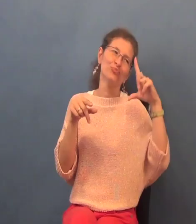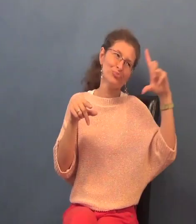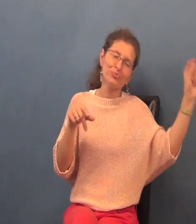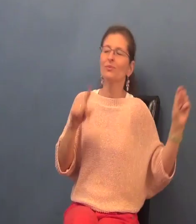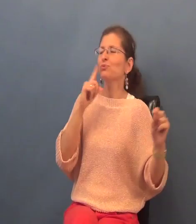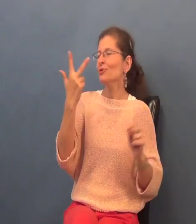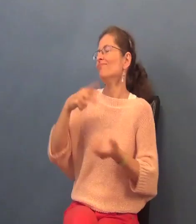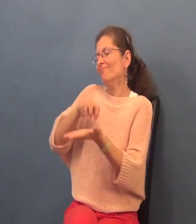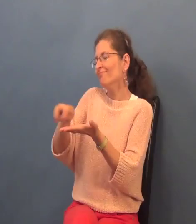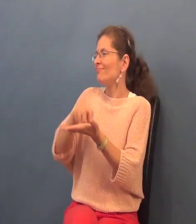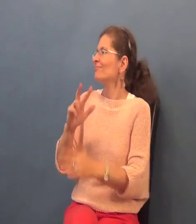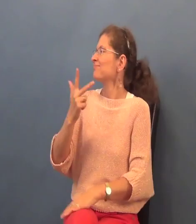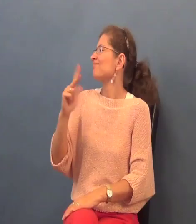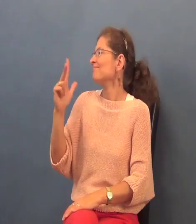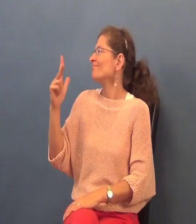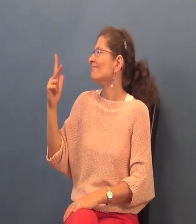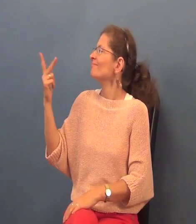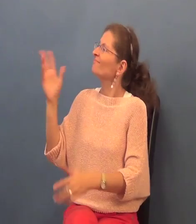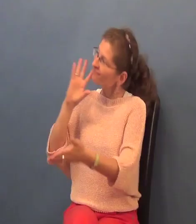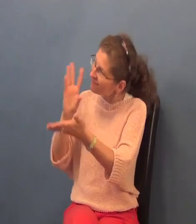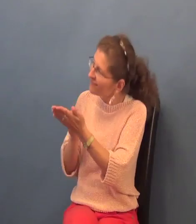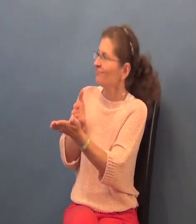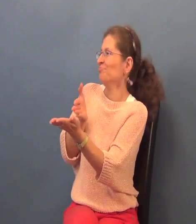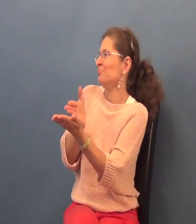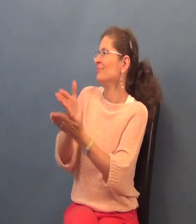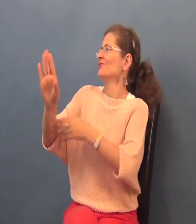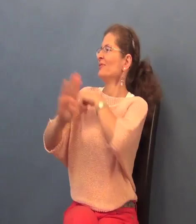Trzech chłopców przechodzi obok drzewa, na którym mężczyzna zrywa gruszki.